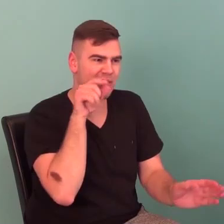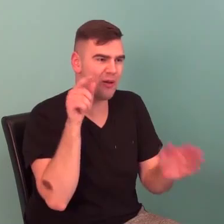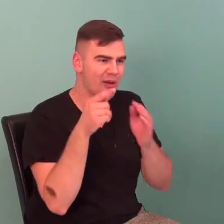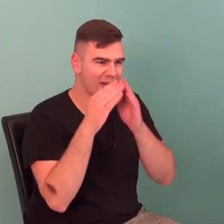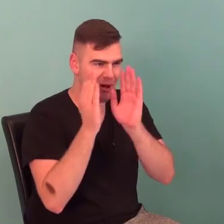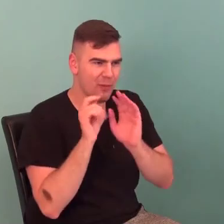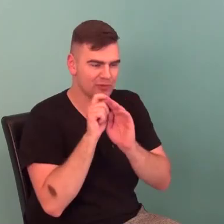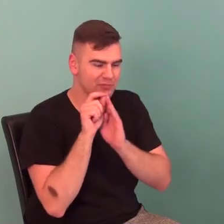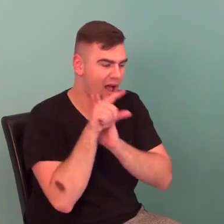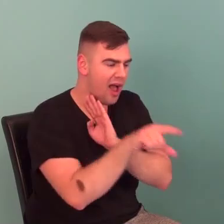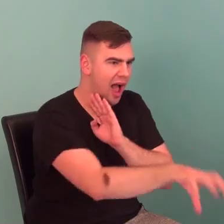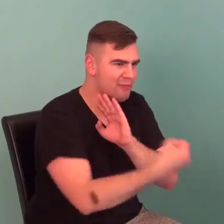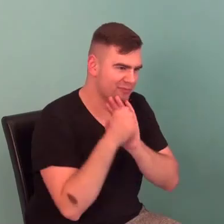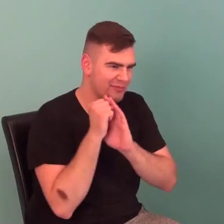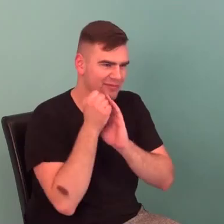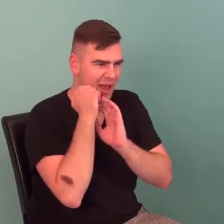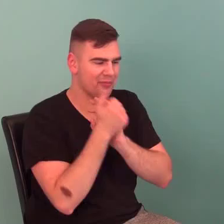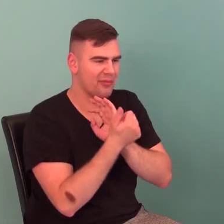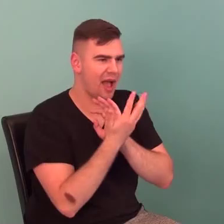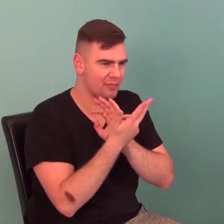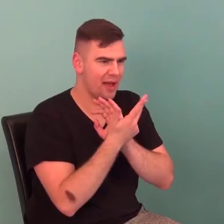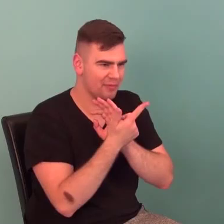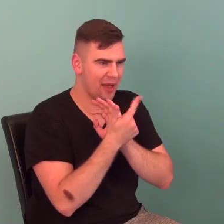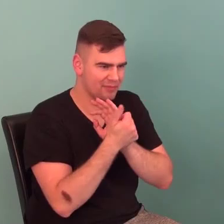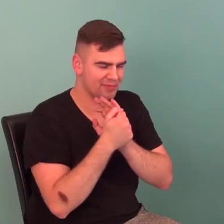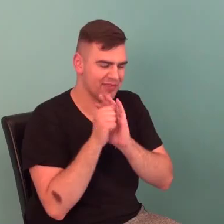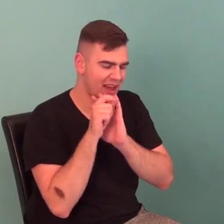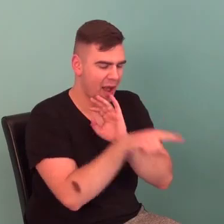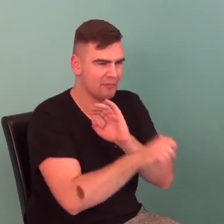Z domku wyskakuje ptaszek i zabiera jabłka. Cztery, trzy, dwa, jedno, zero.